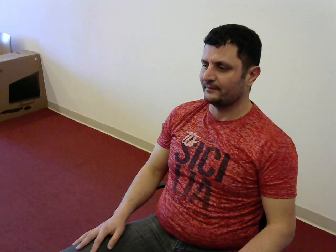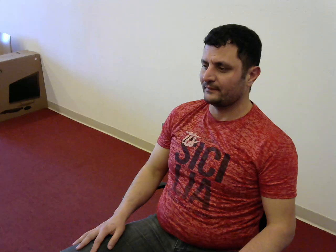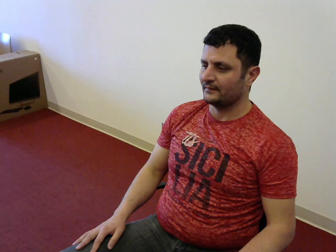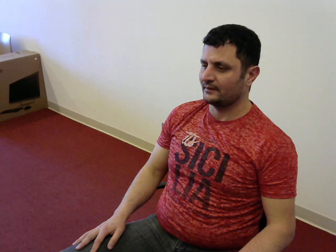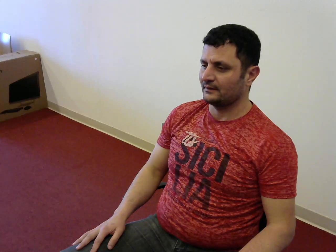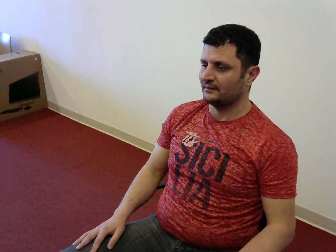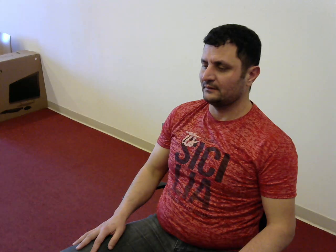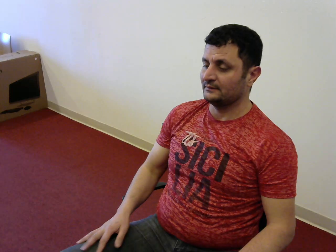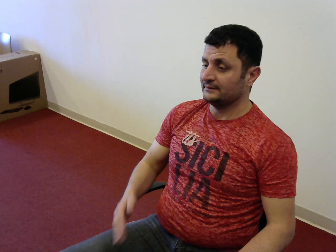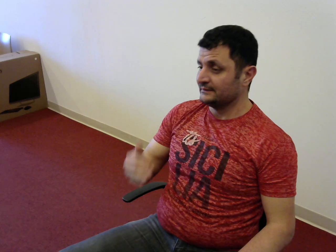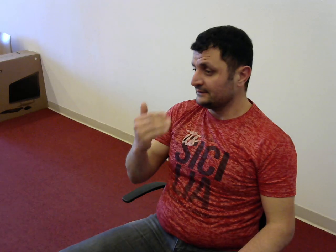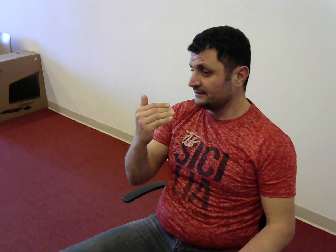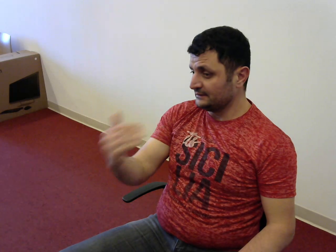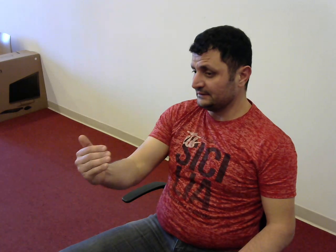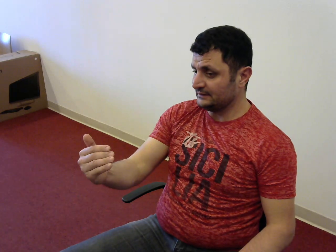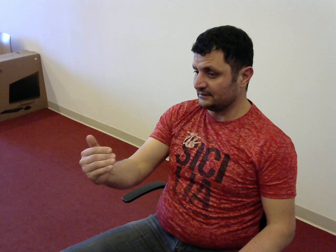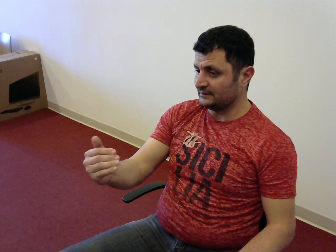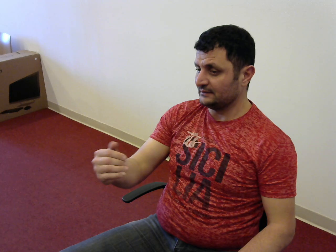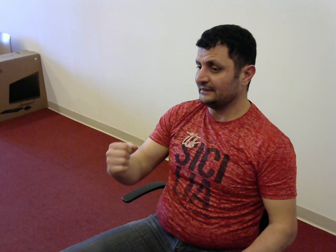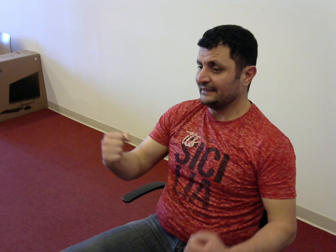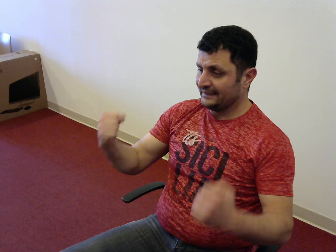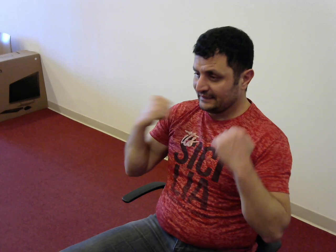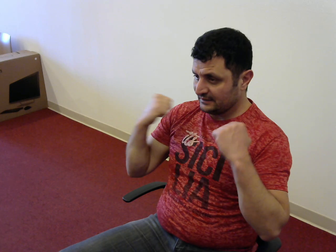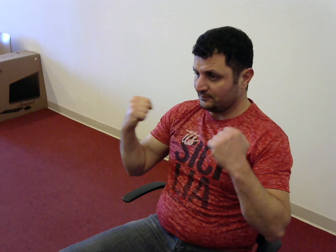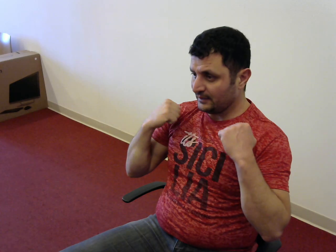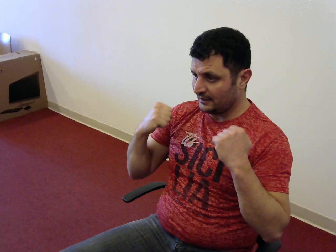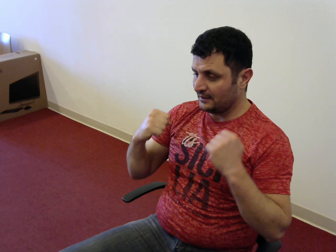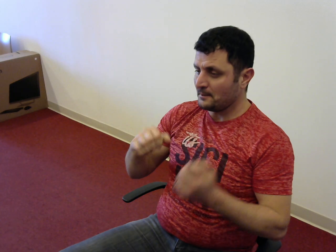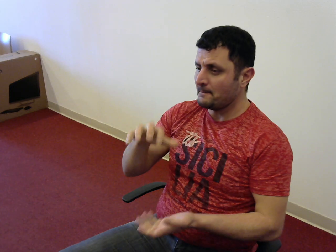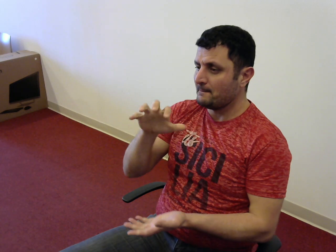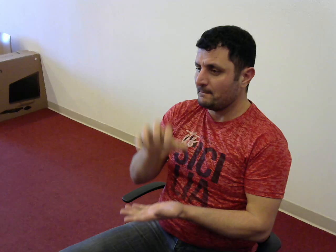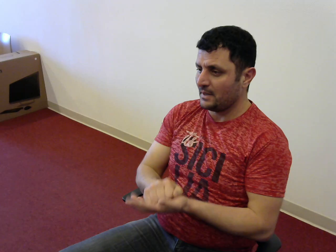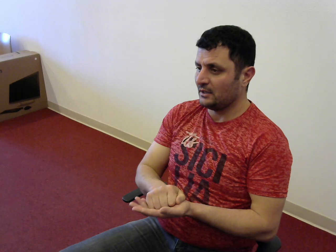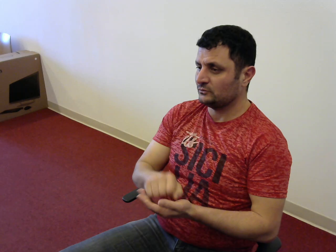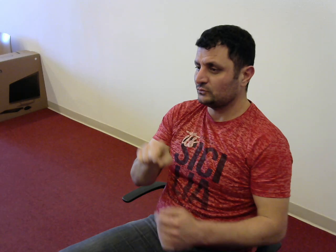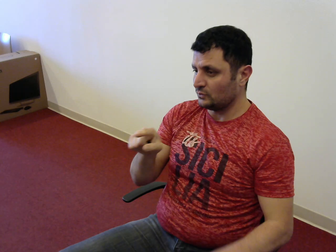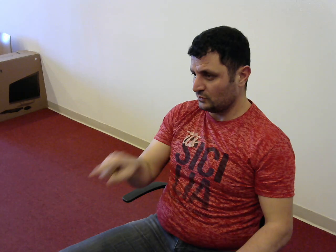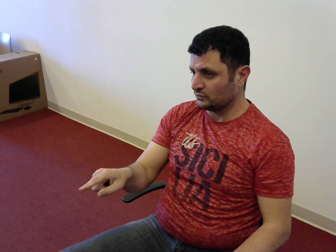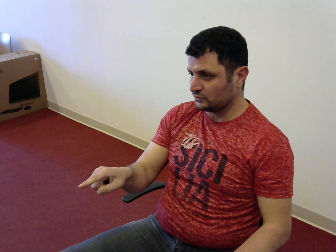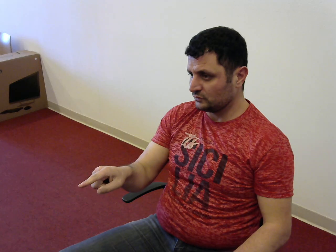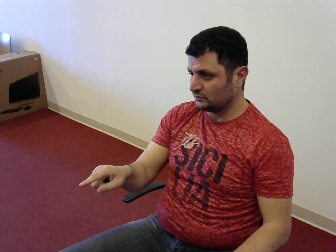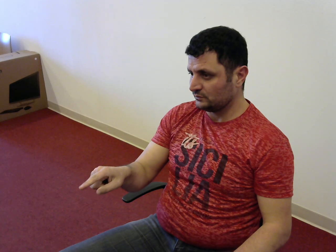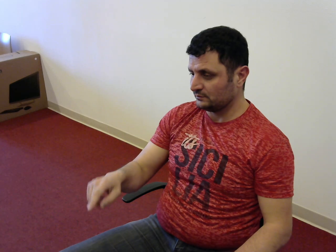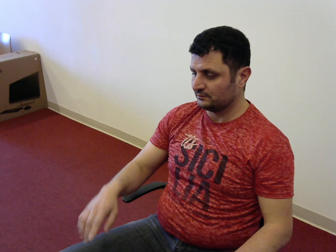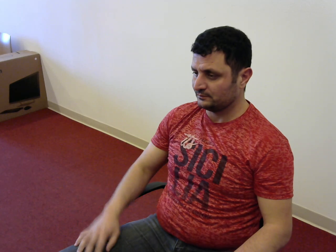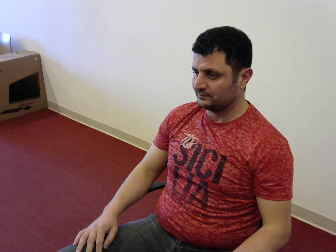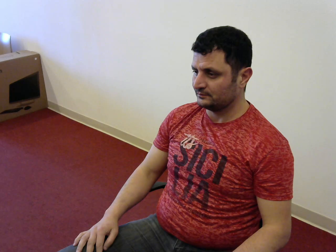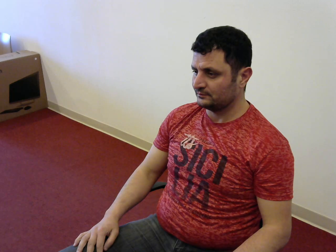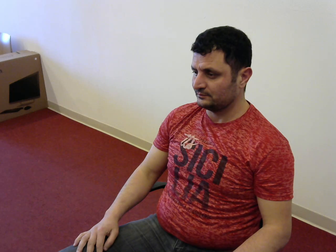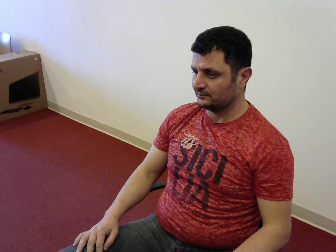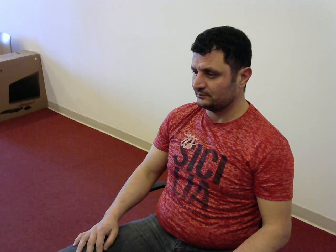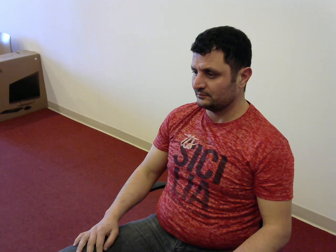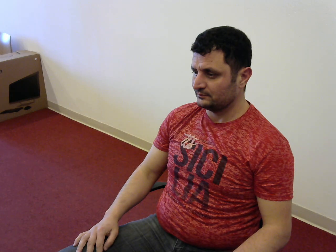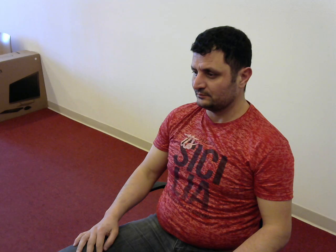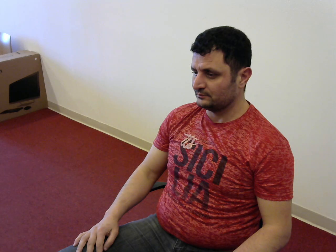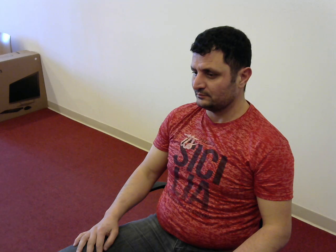Siz idmanla məşğul olursunuzmu?